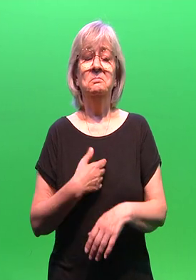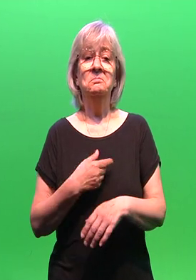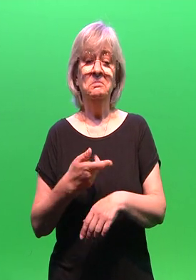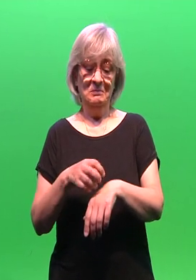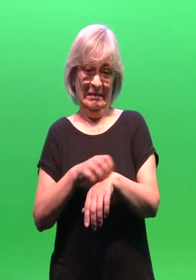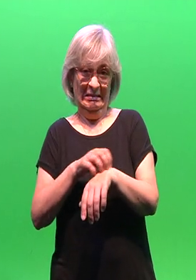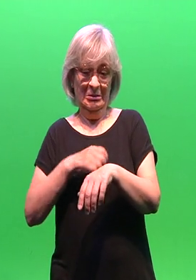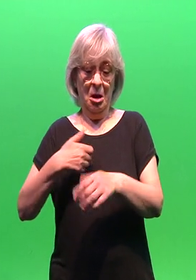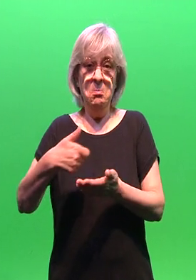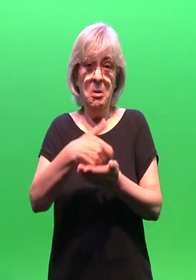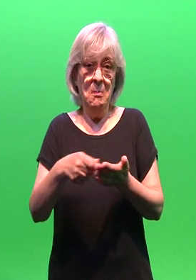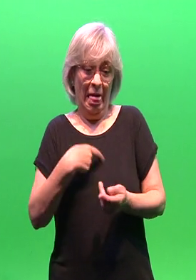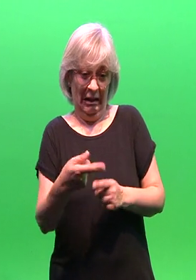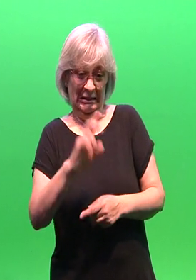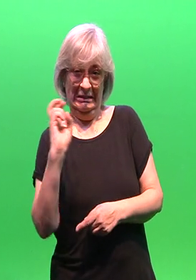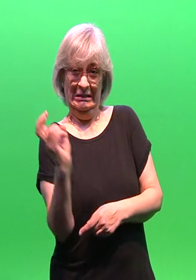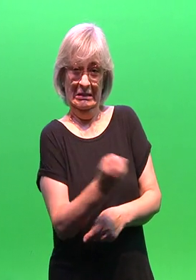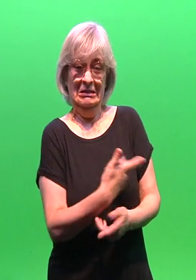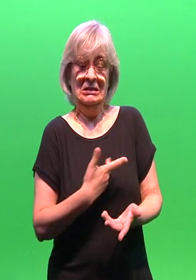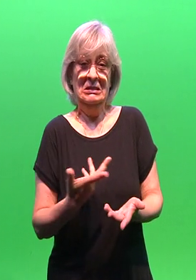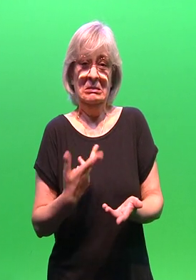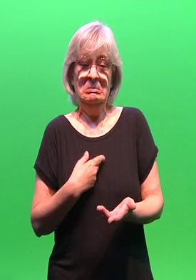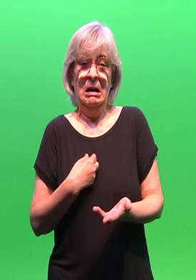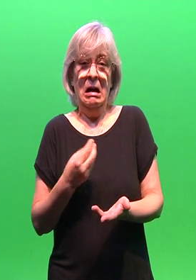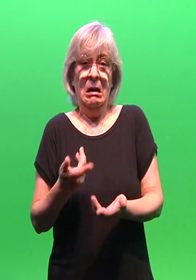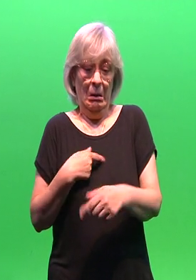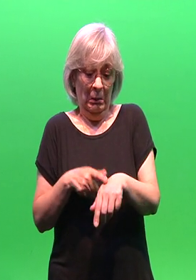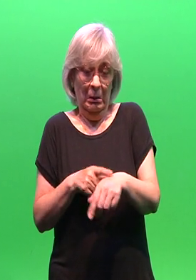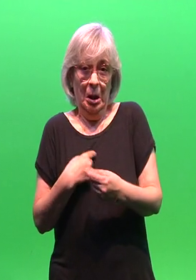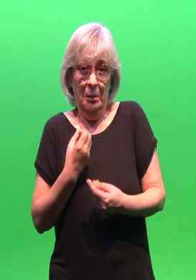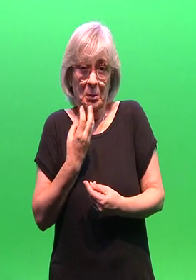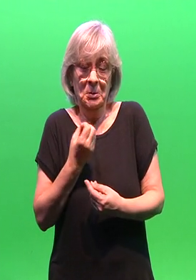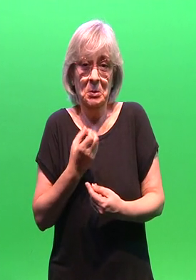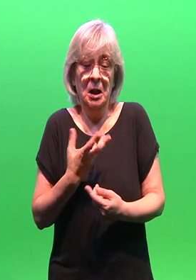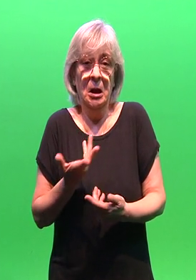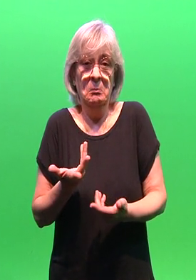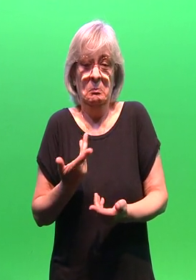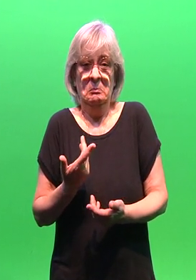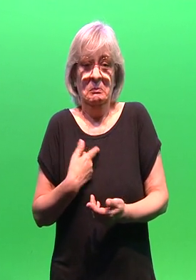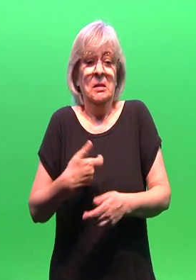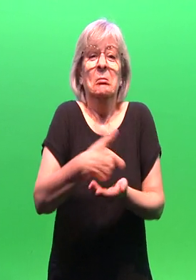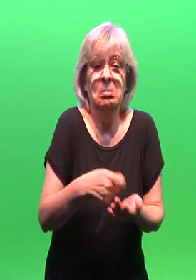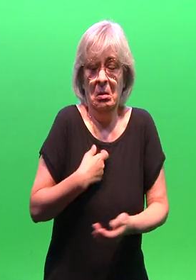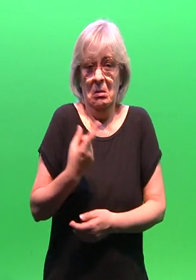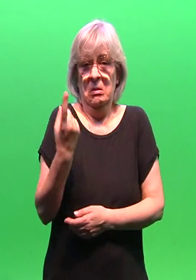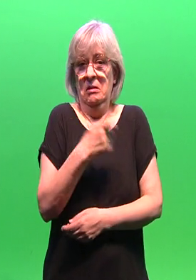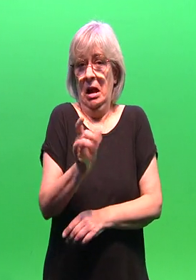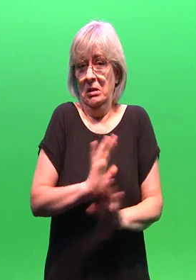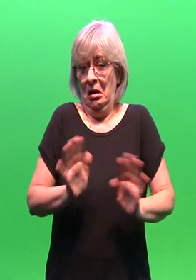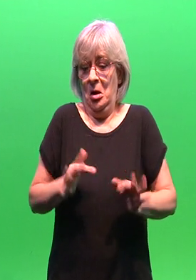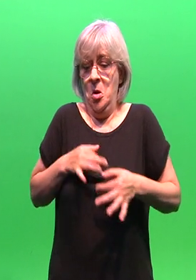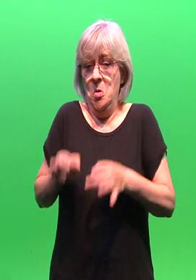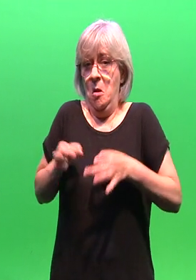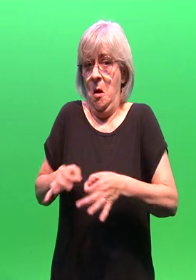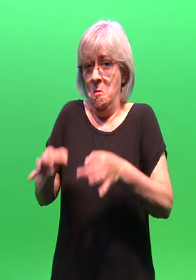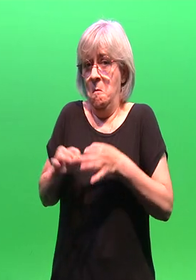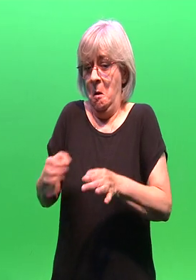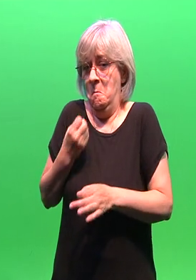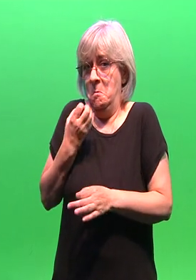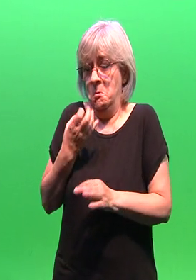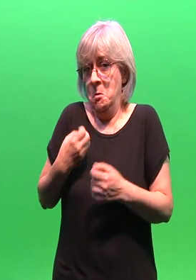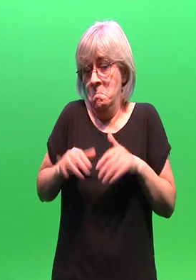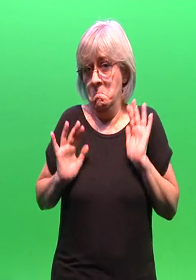Quan em pica em poso pomades, però en tinc moltes. Ara ja ho tinc bé, no em cal posar-me pomada, ja estic bé així, com sempre.